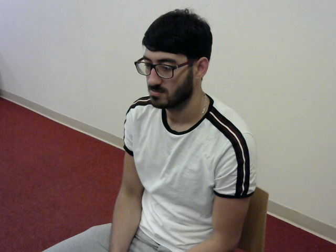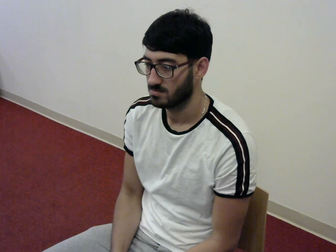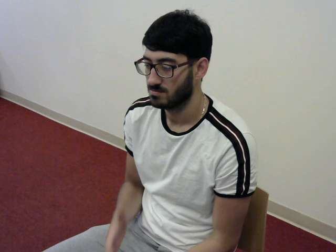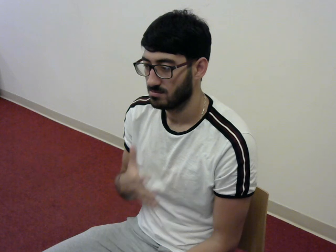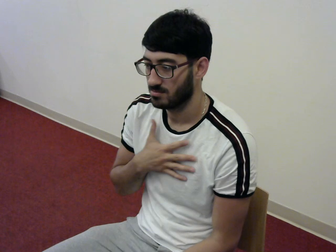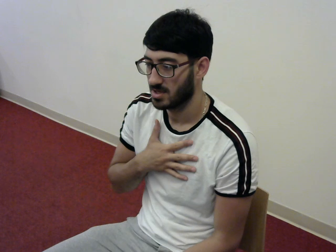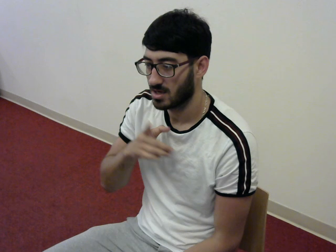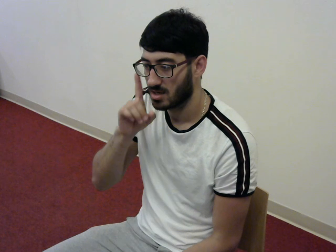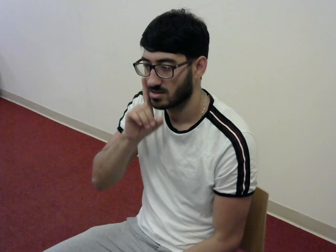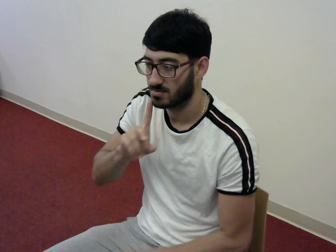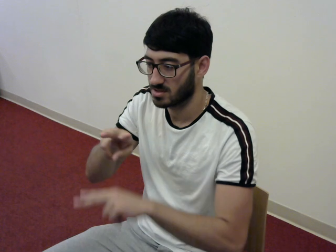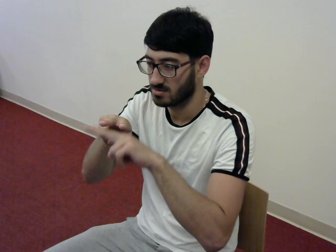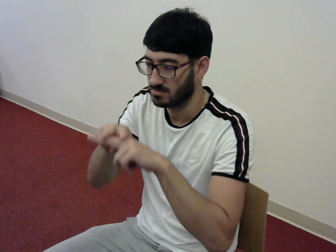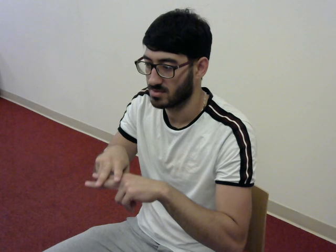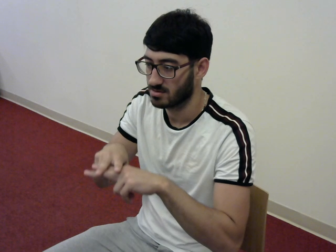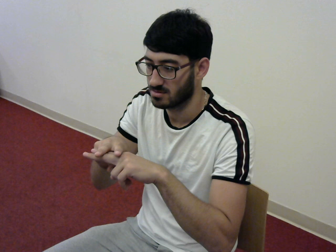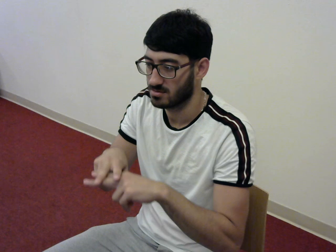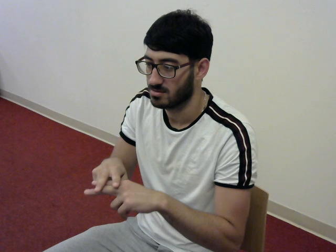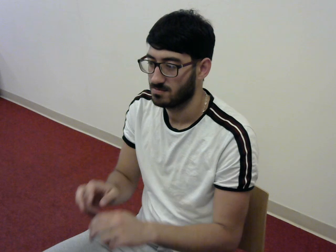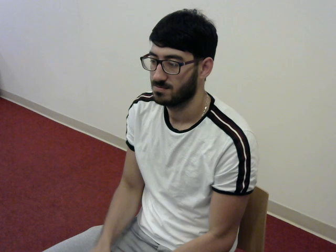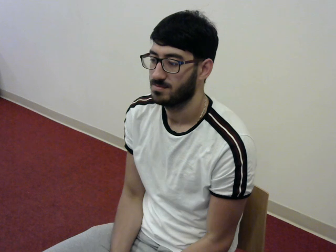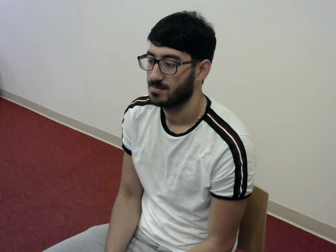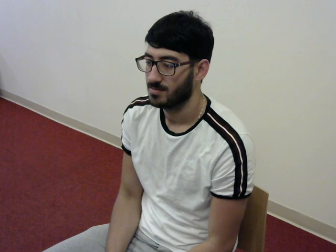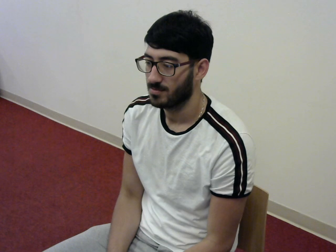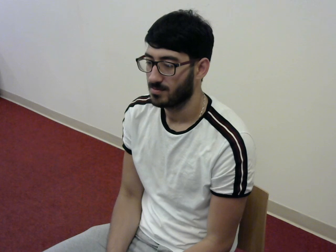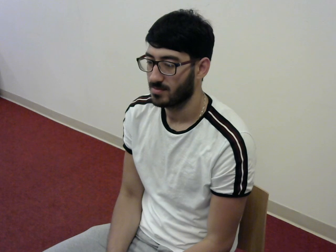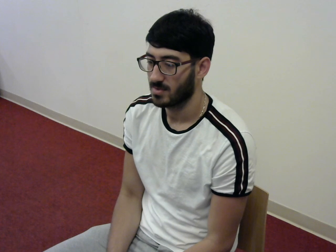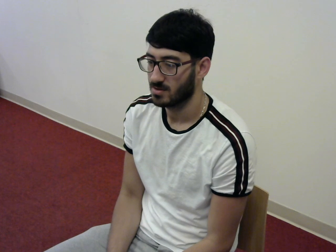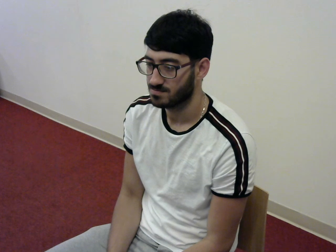Bakı Azərbaycanın paytaxtıdır